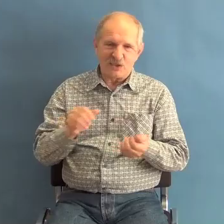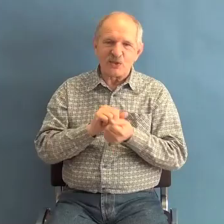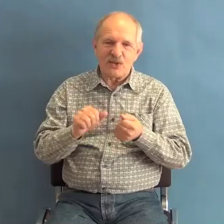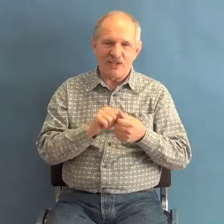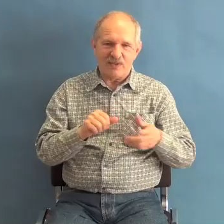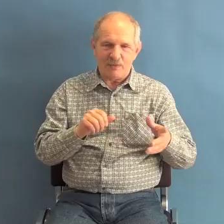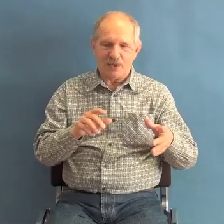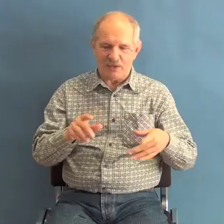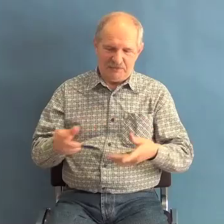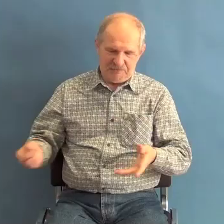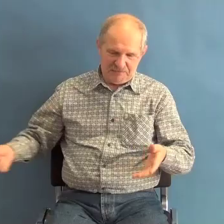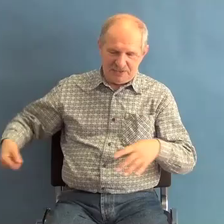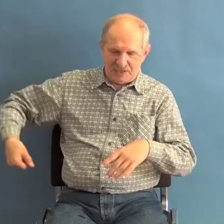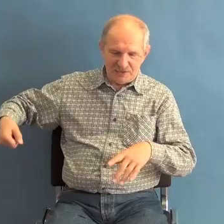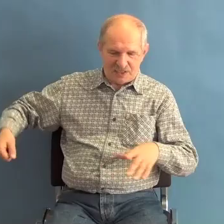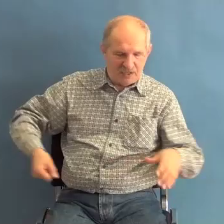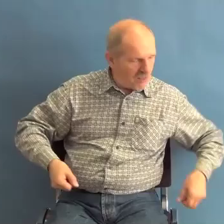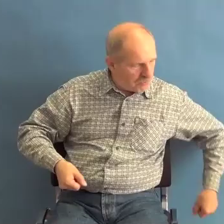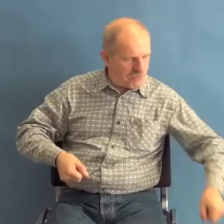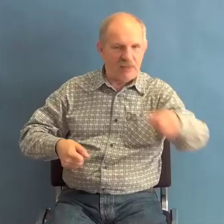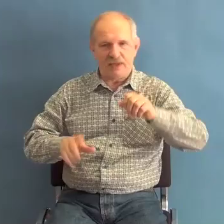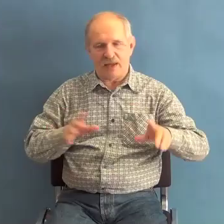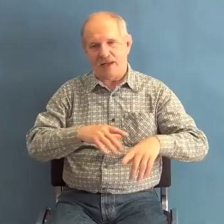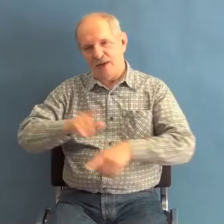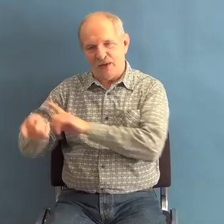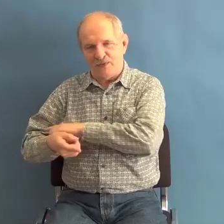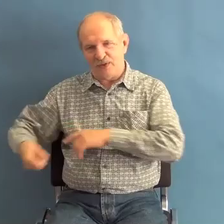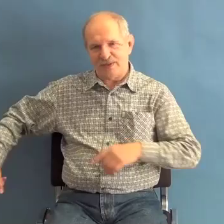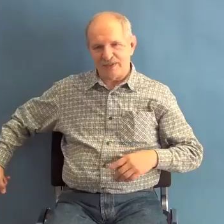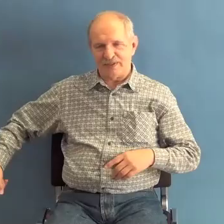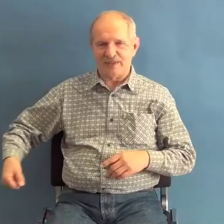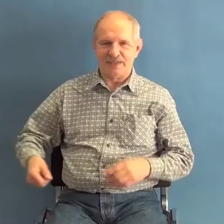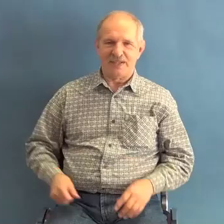Walizką można zarysować, dlatego lepiej przełożyć ją do drugiej ręki.